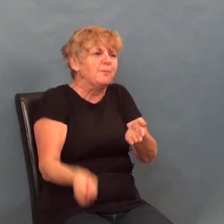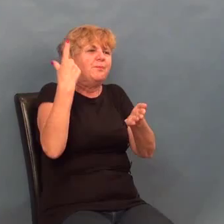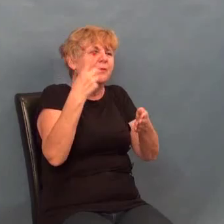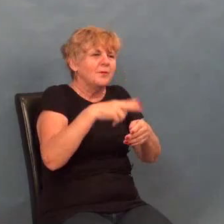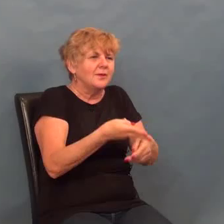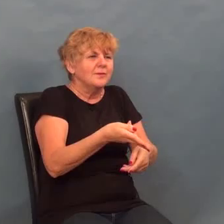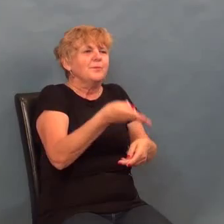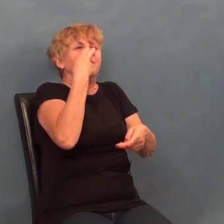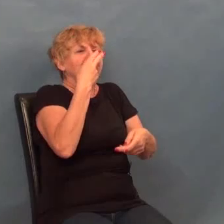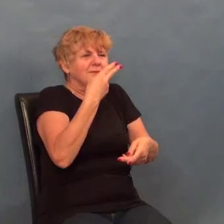Policjant dostaje nimi w twarz.